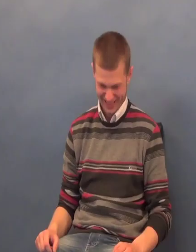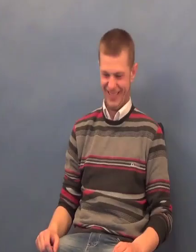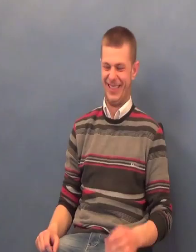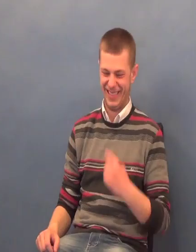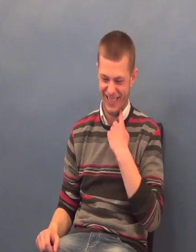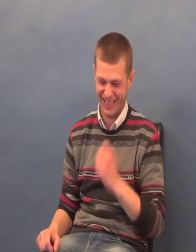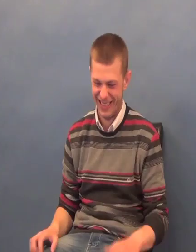Śmieszne.